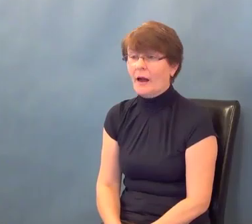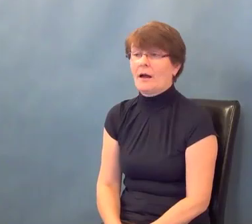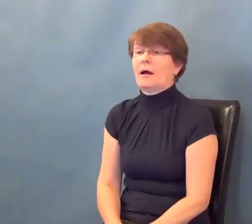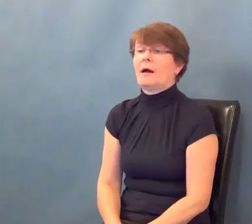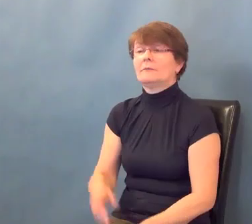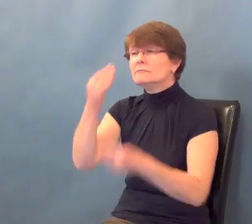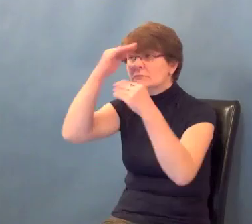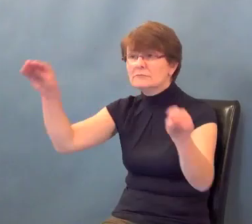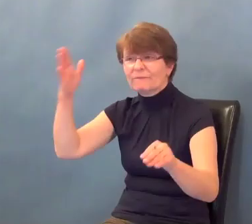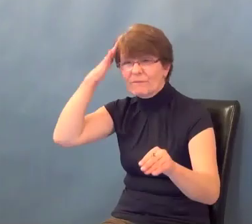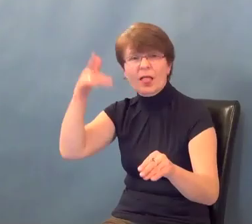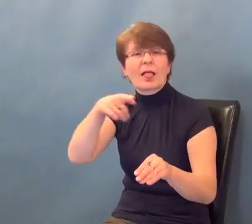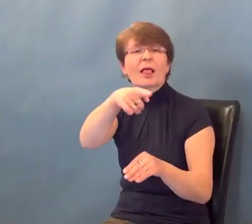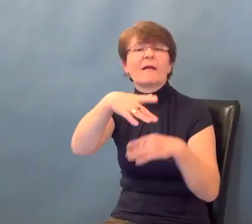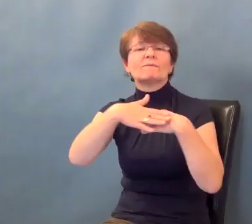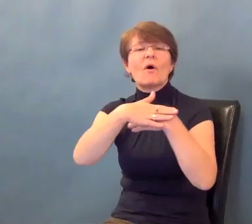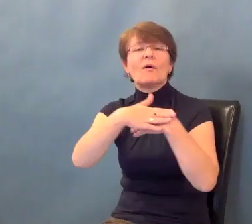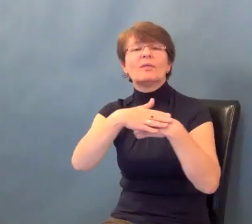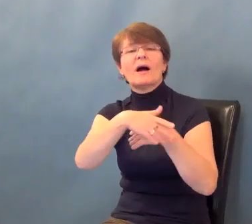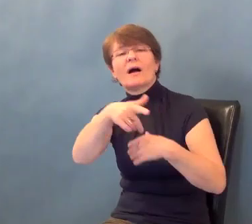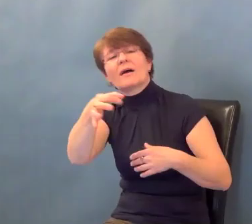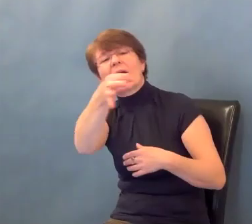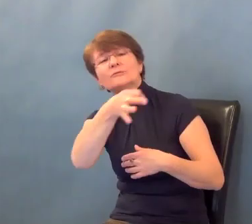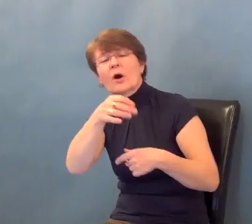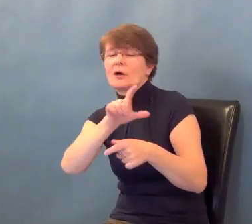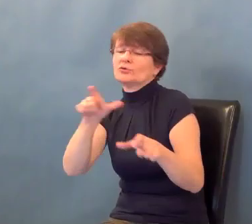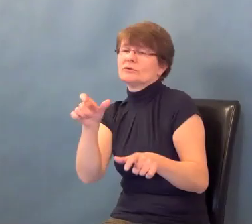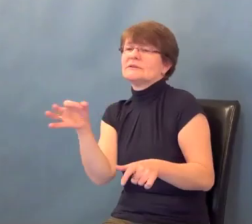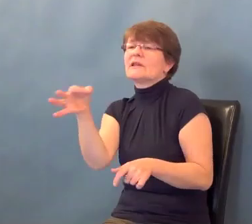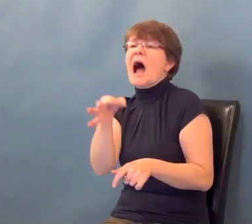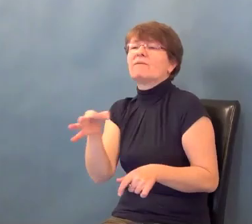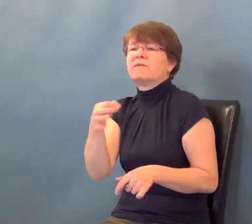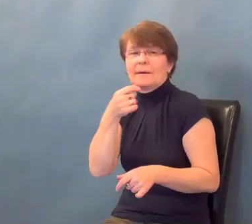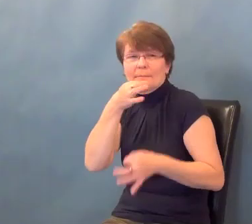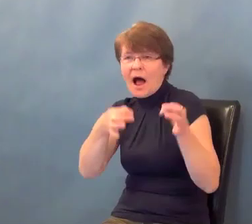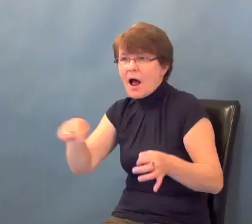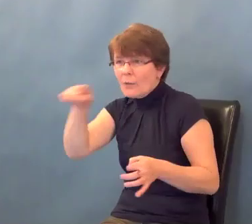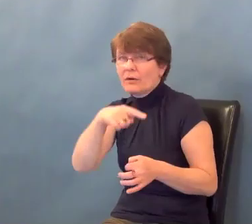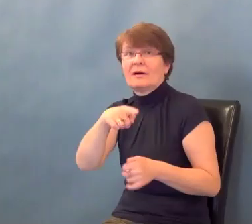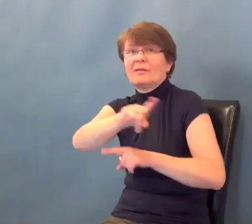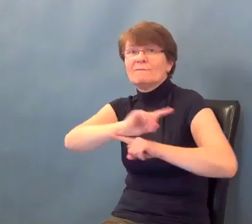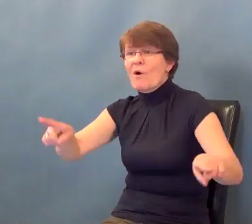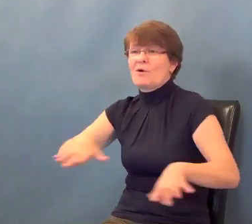Powiadomienie, aby wszyscy wiedzieli, że w wodzie, jeziorze czy małym stawie nie wolno pływać.